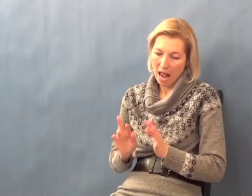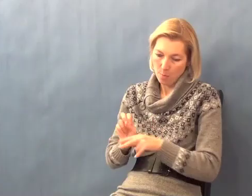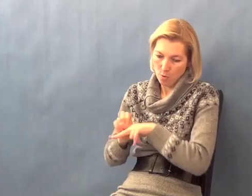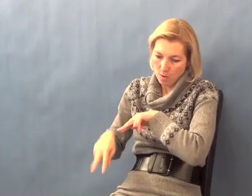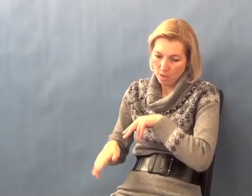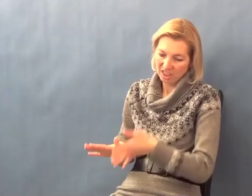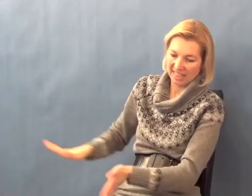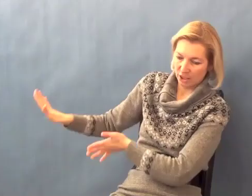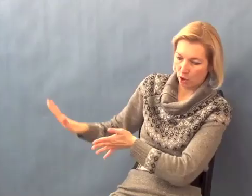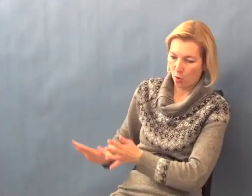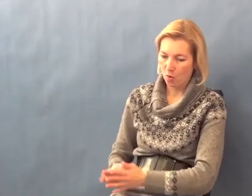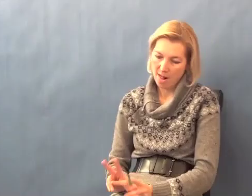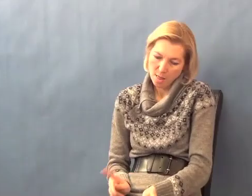Dokładnie, albo iść tam gdzie jest ślisko.